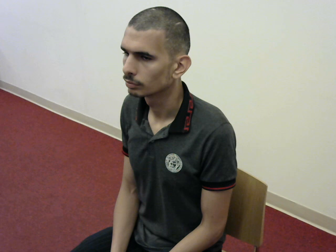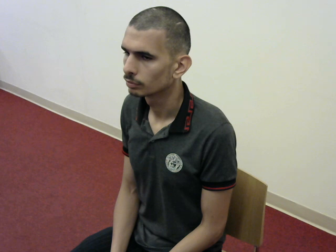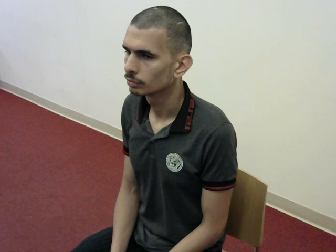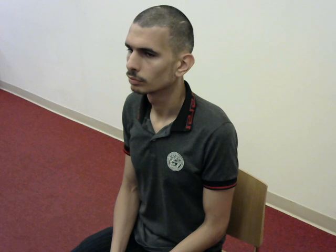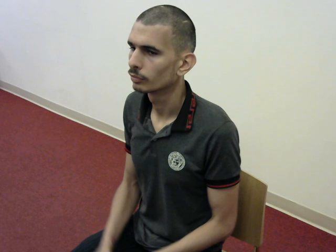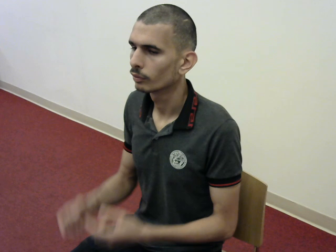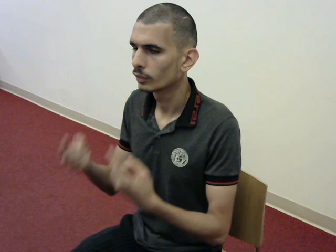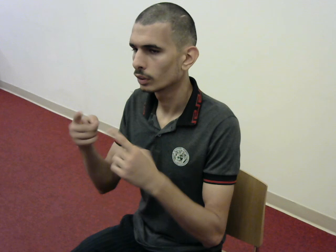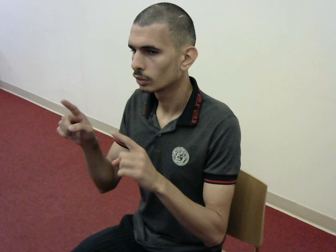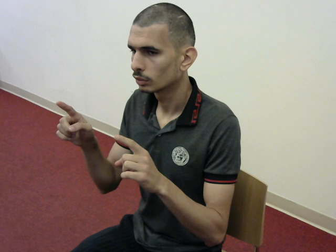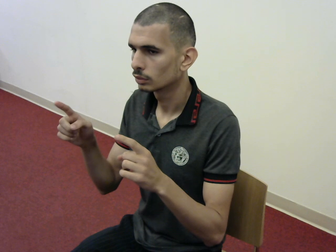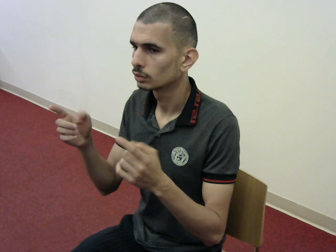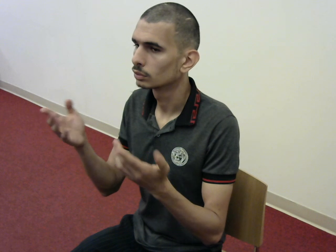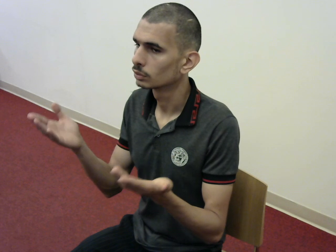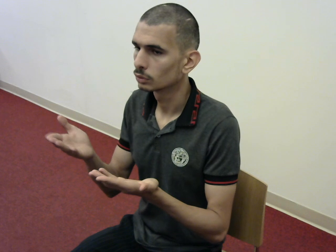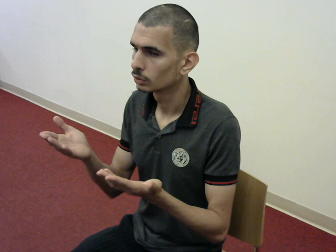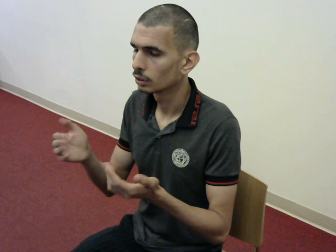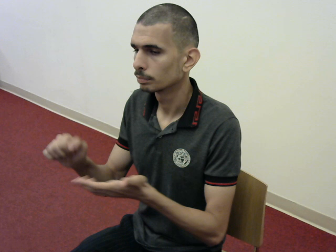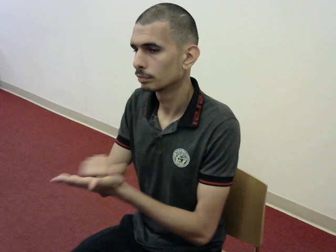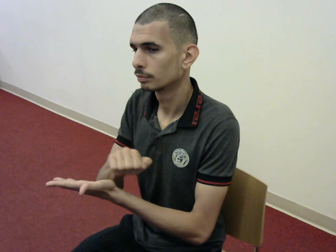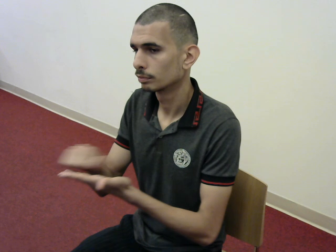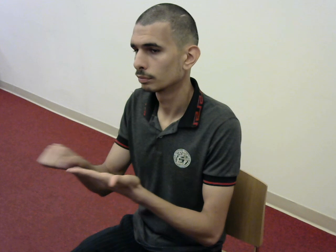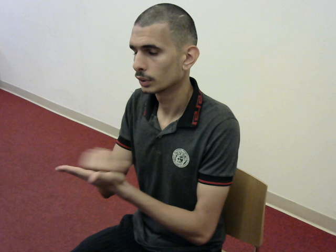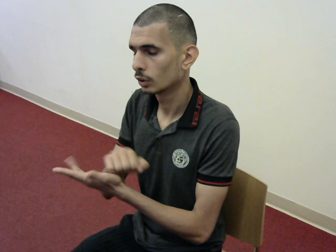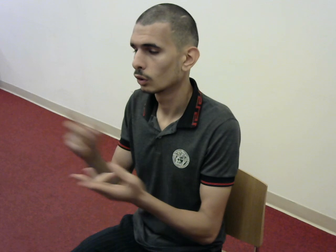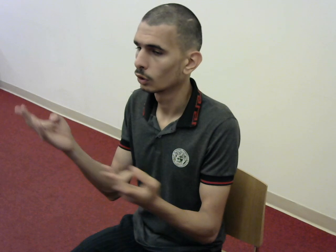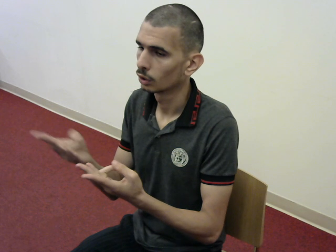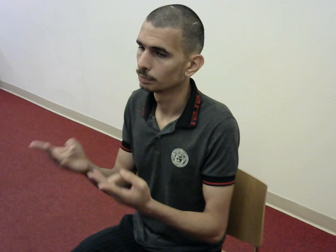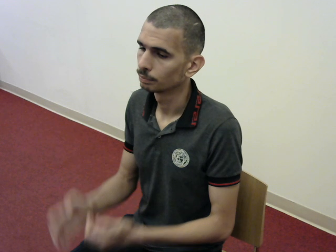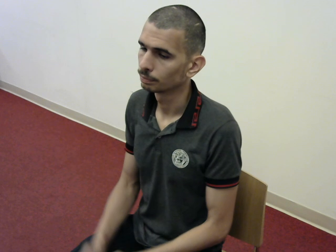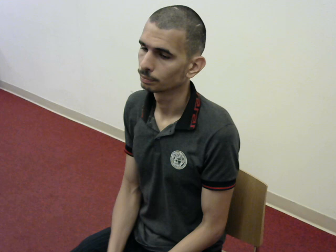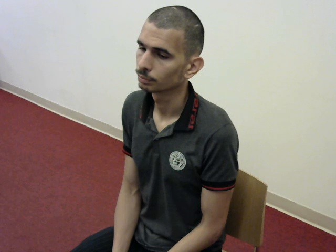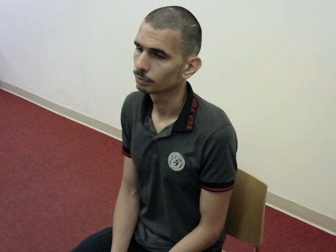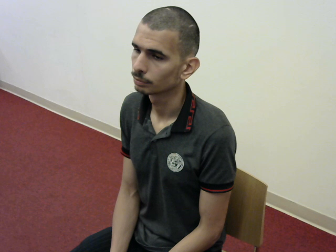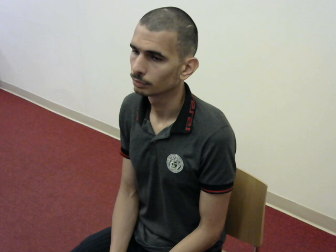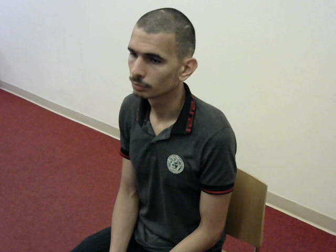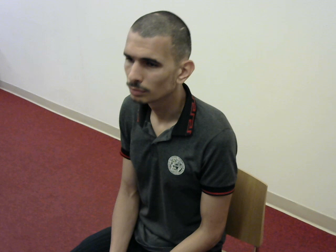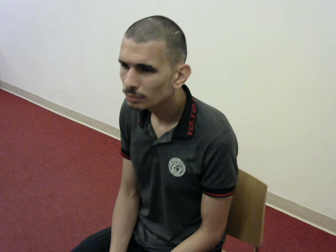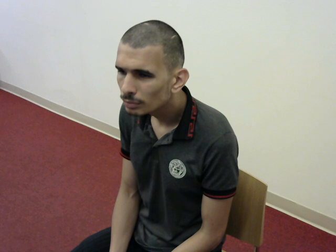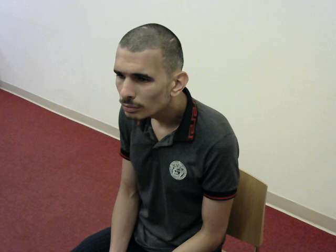Başqa hansı sənədlər lazımdır?